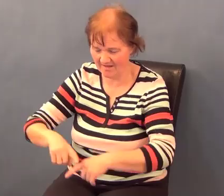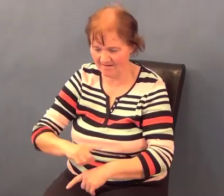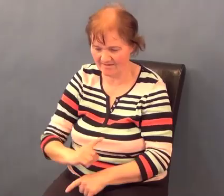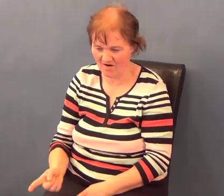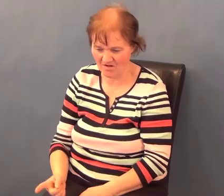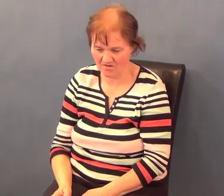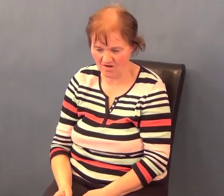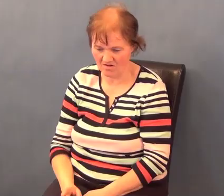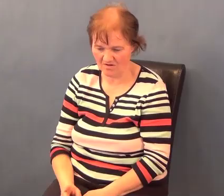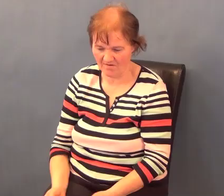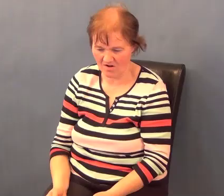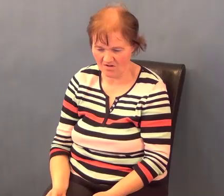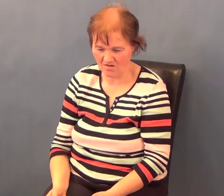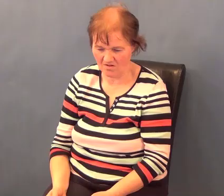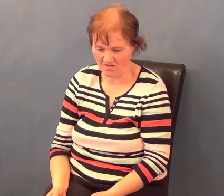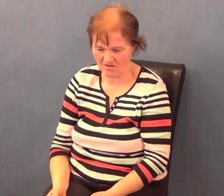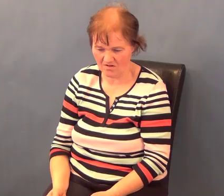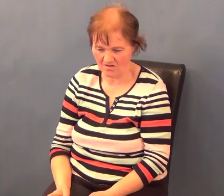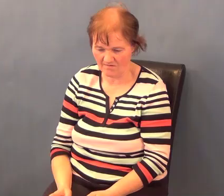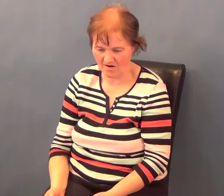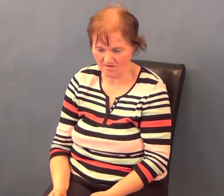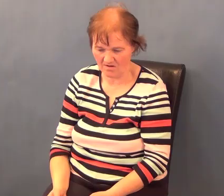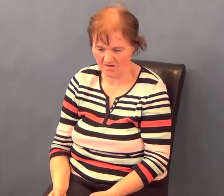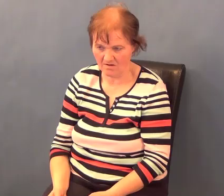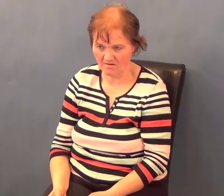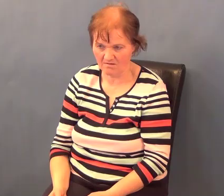Nie wolno.